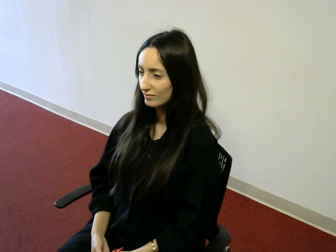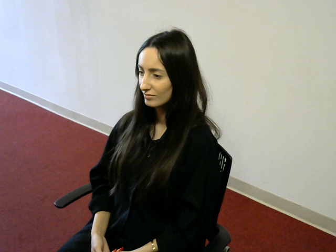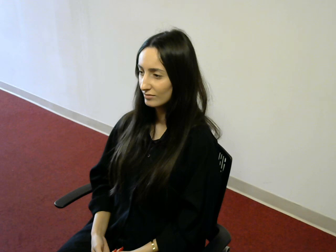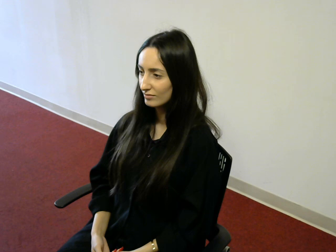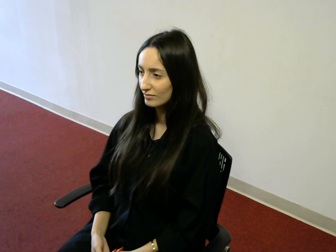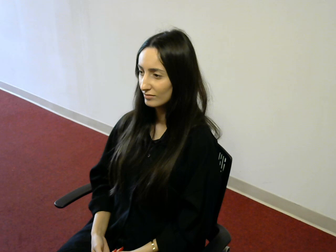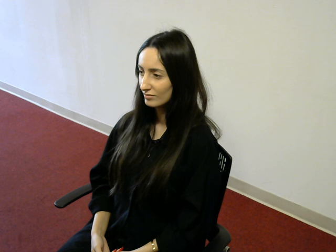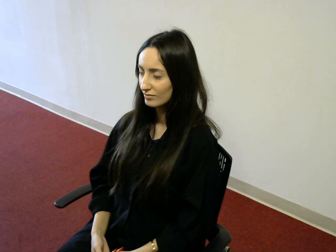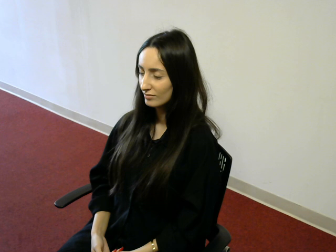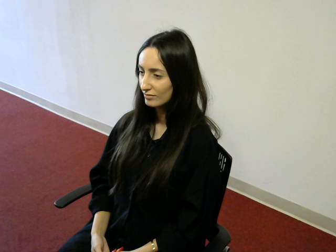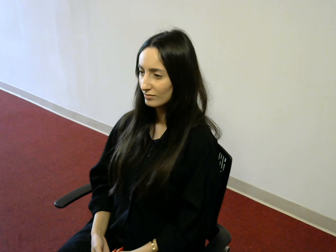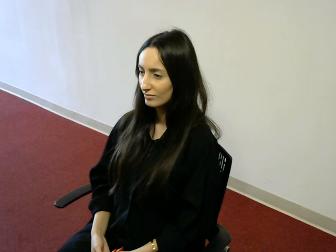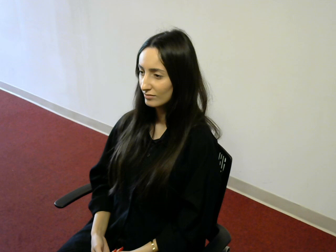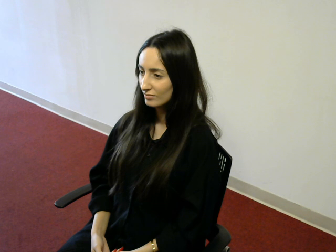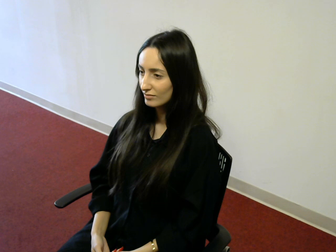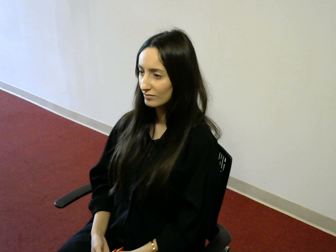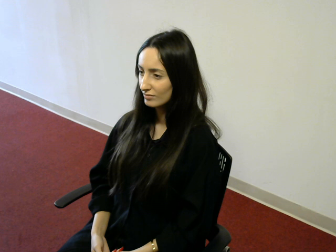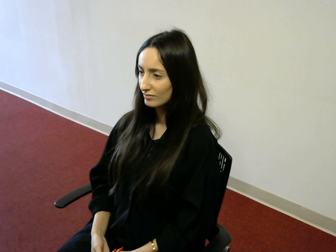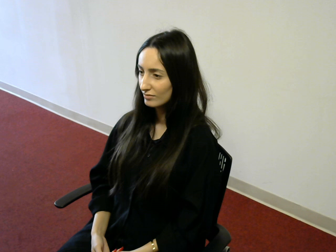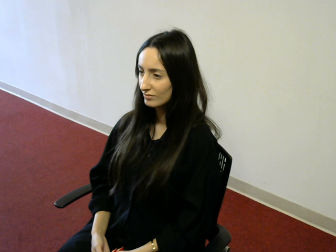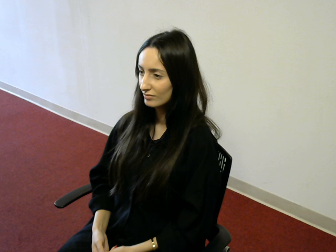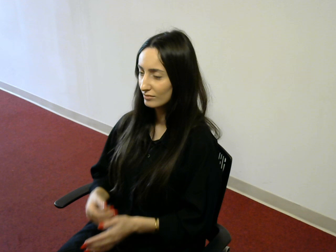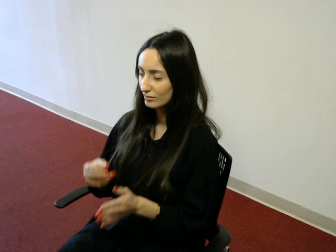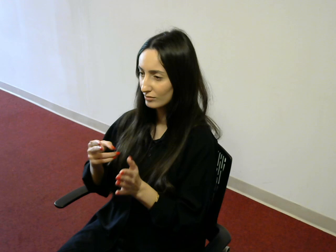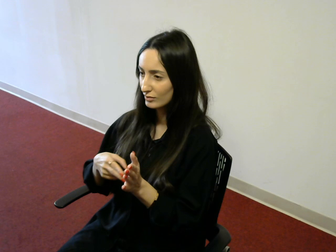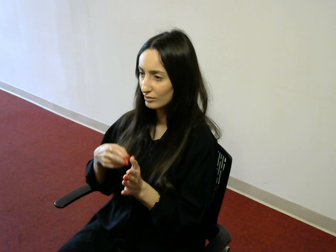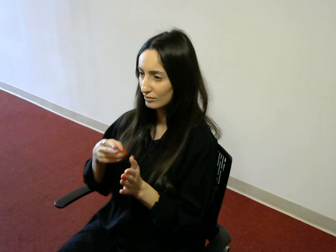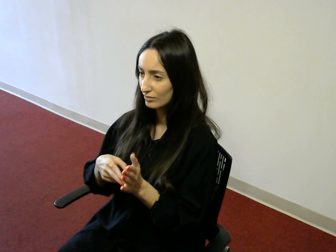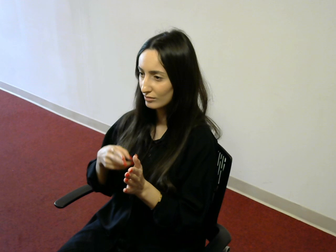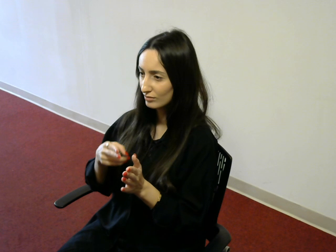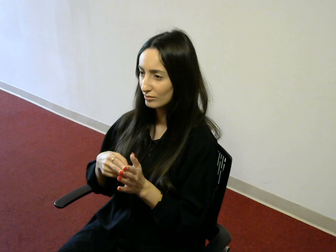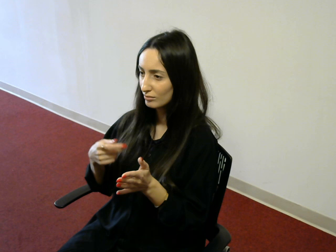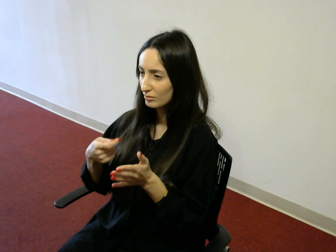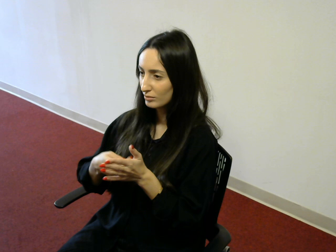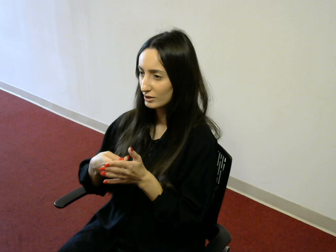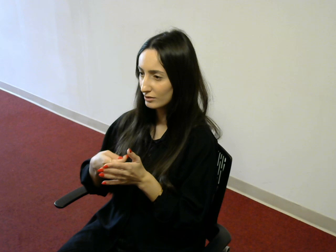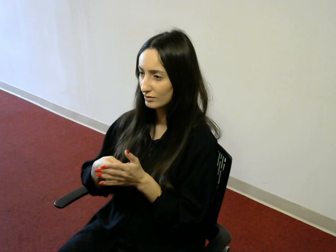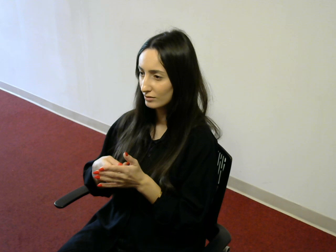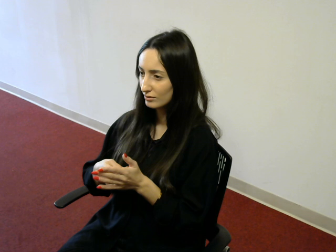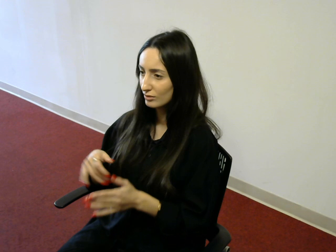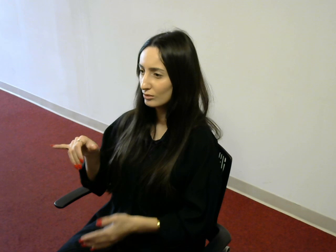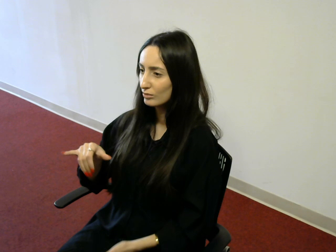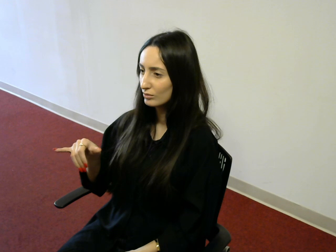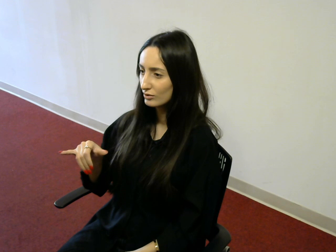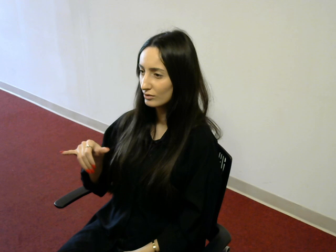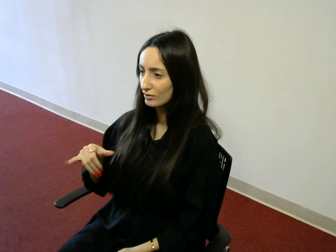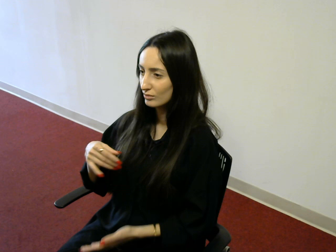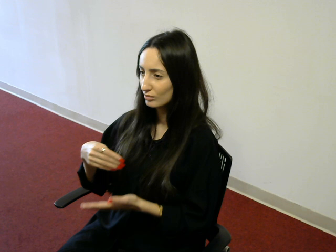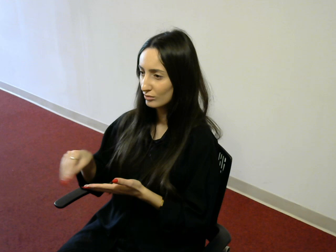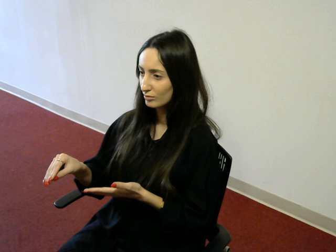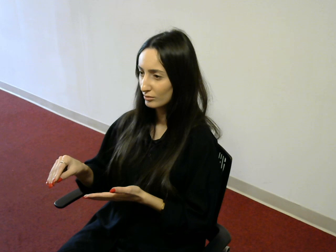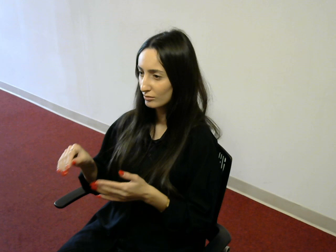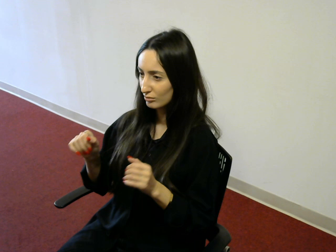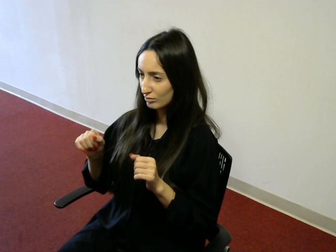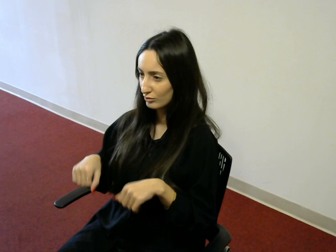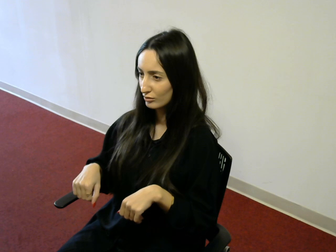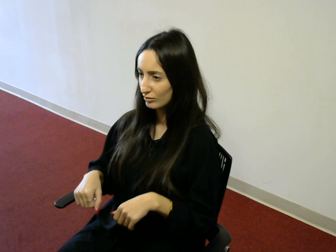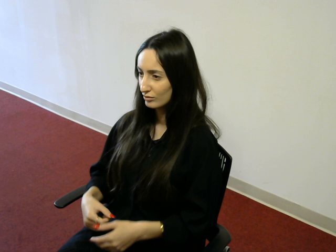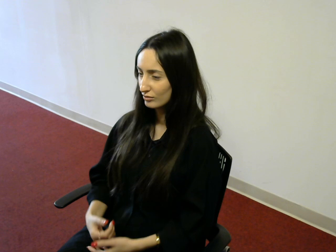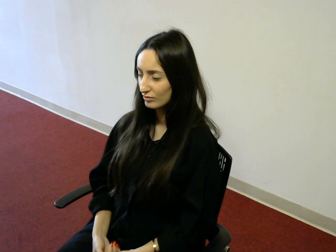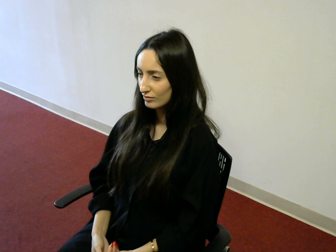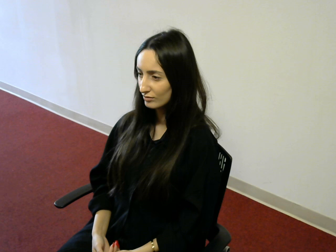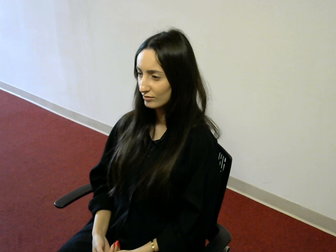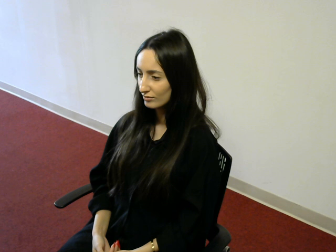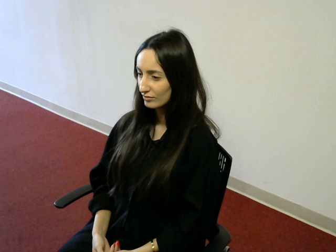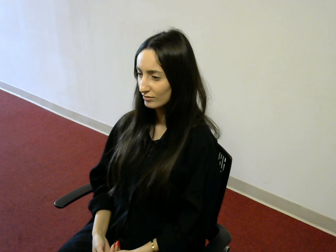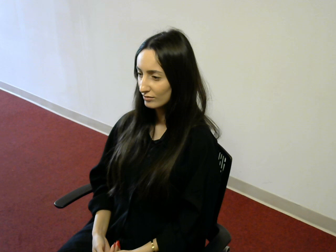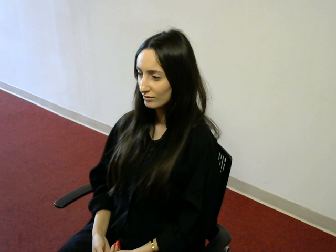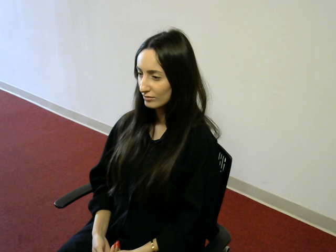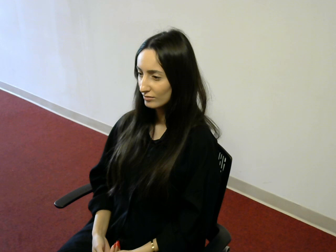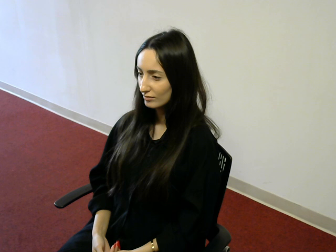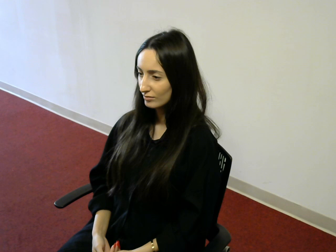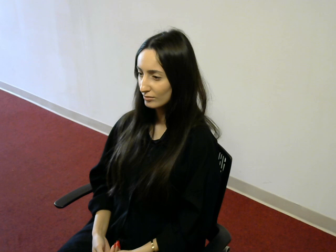Qatar biletini haradan almaq olar?